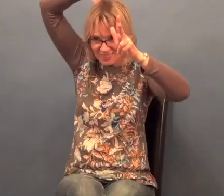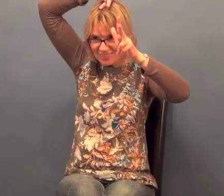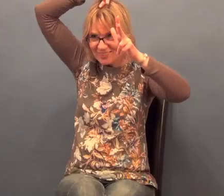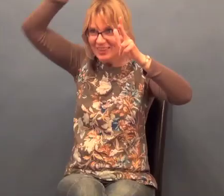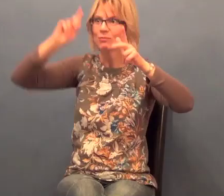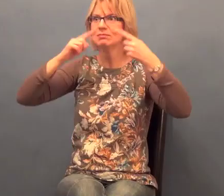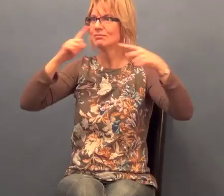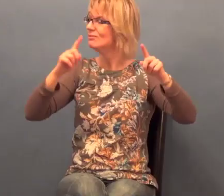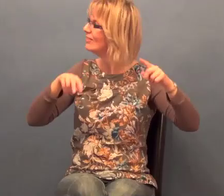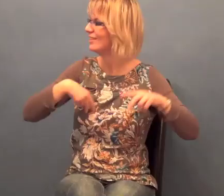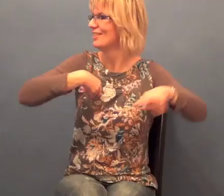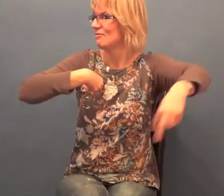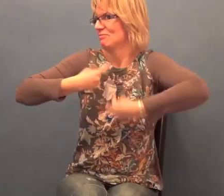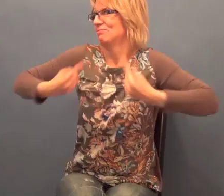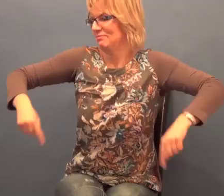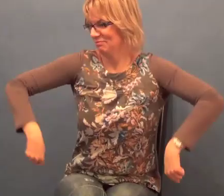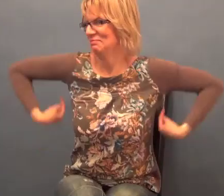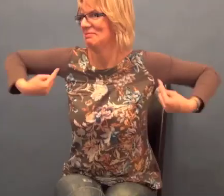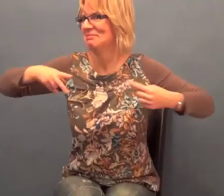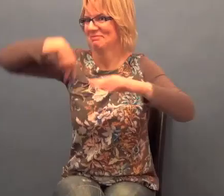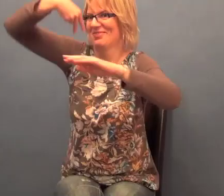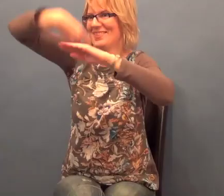Chłopiec spadł na grzbiet jelenia.